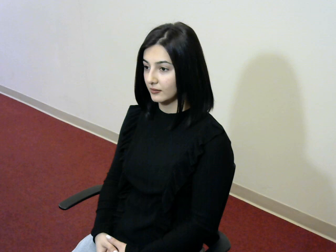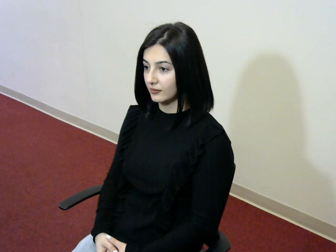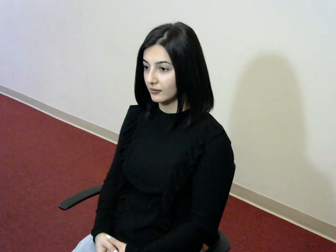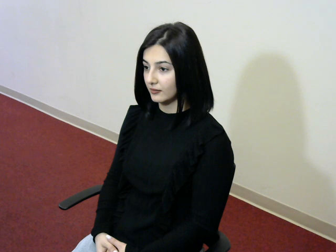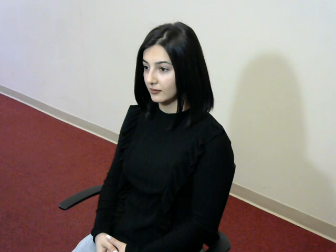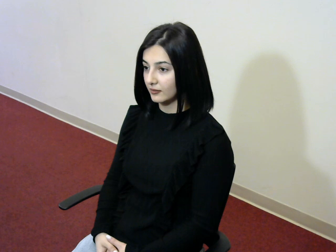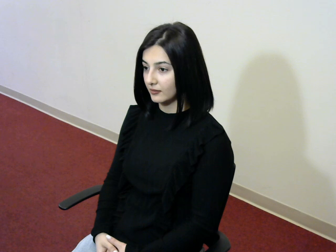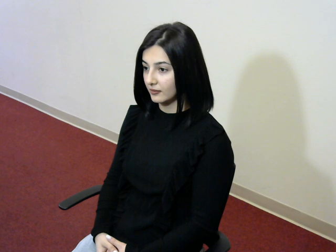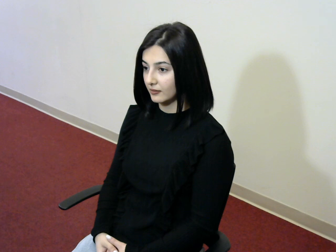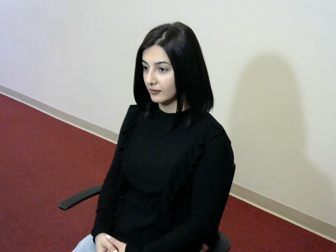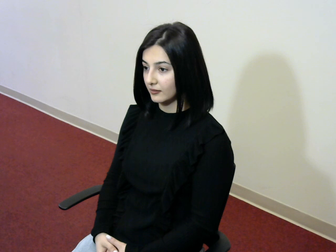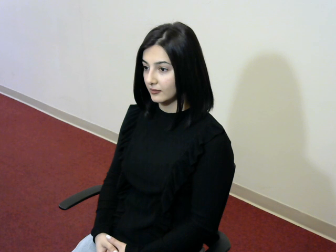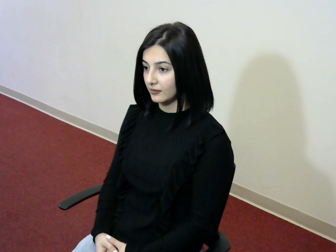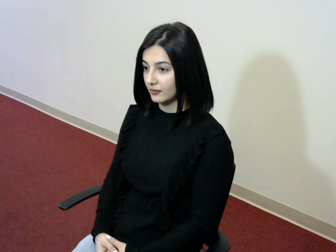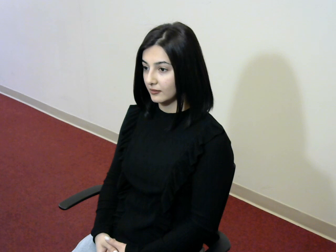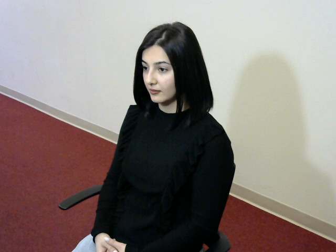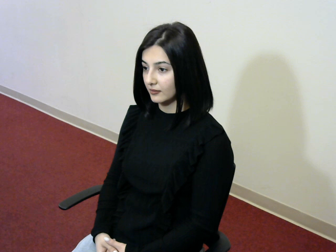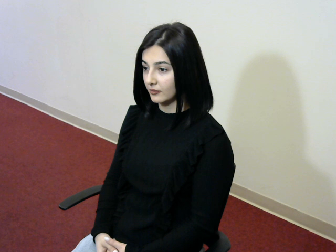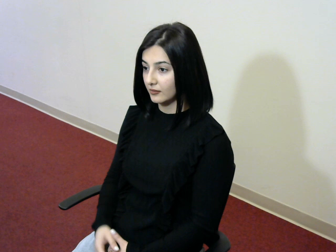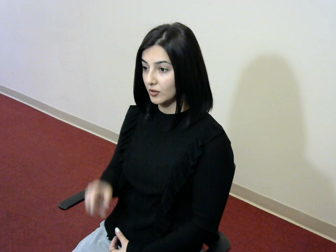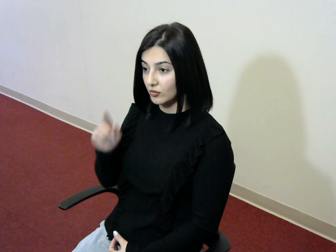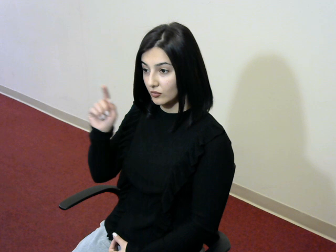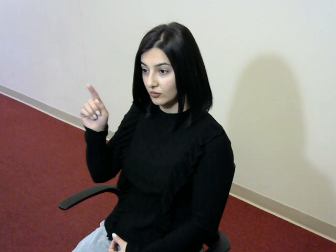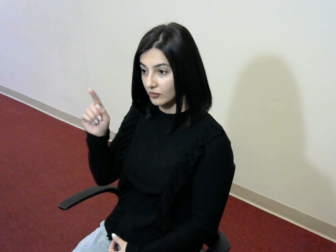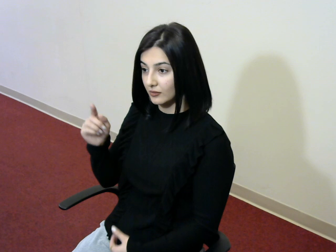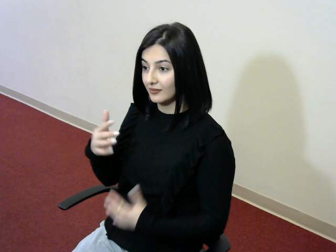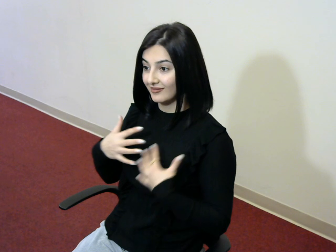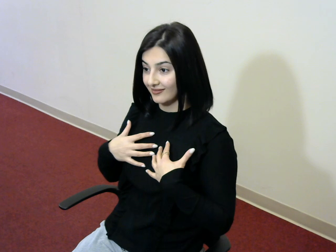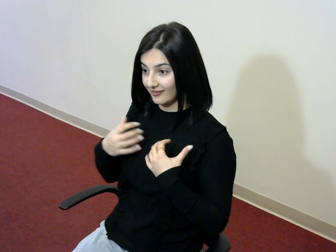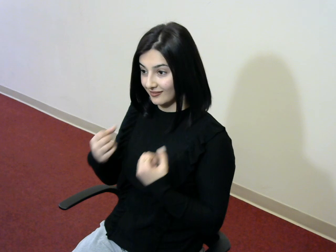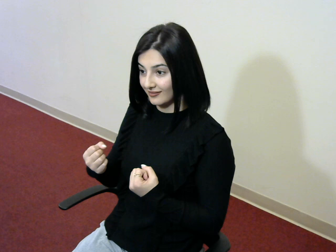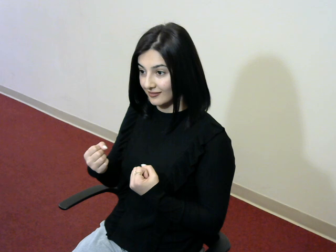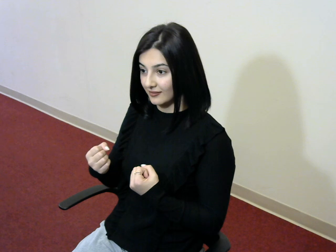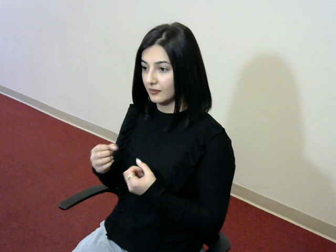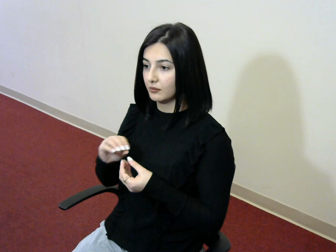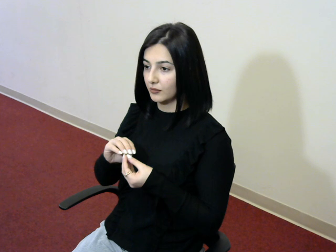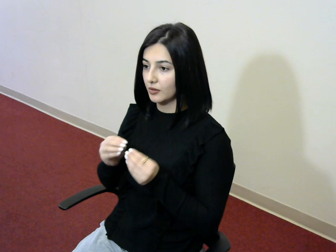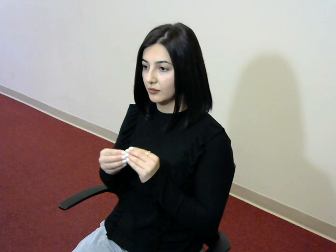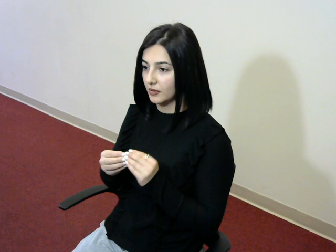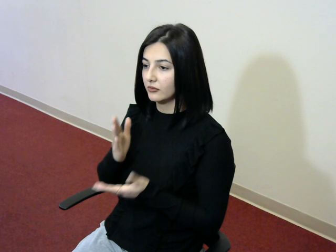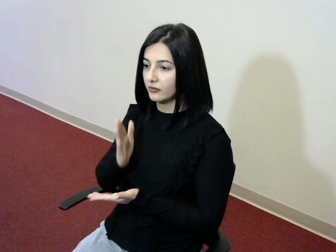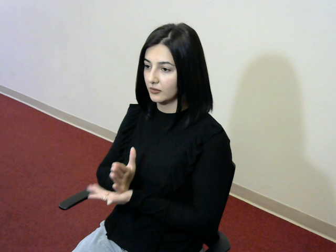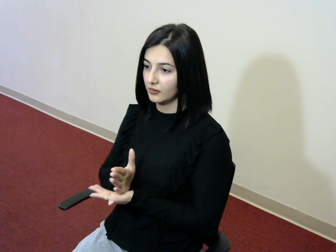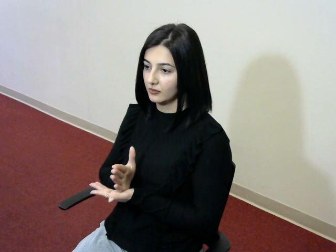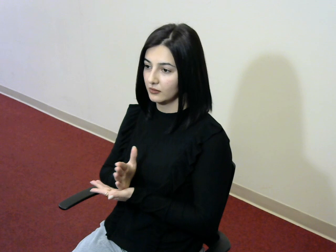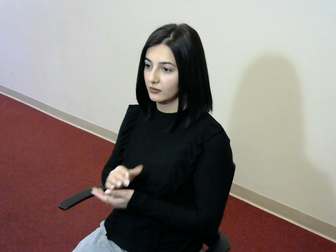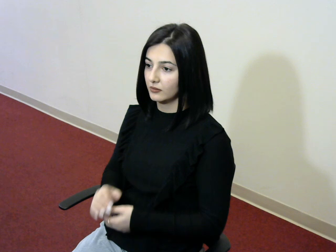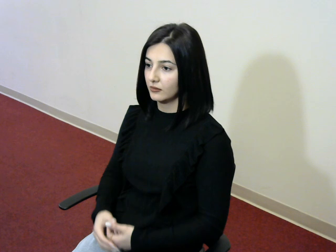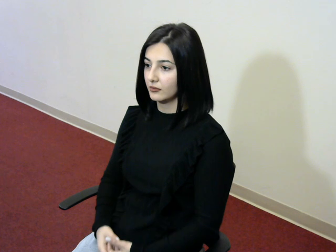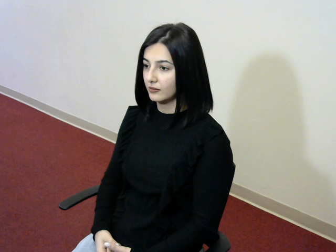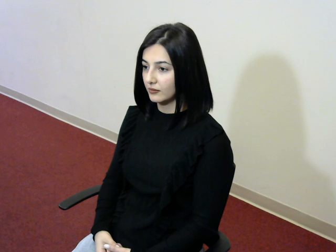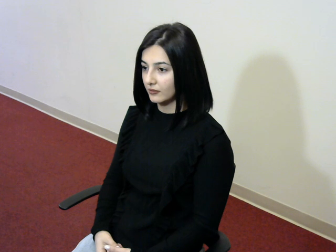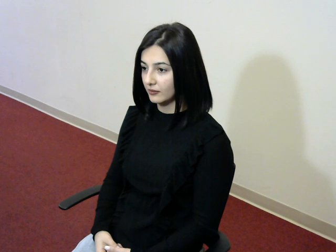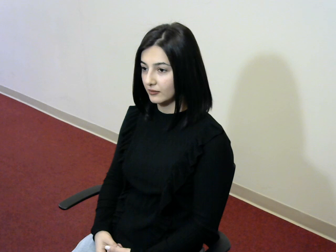Onun sağlamlıq problemi var